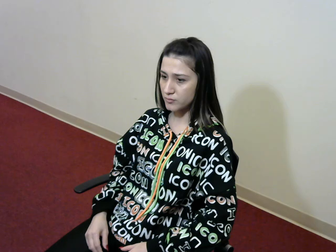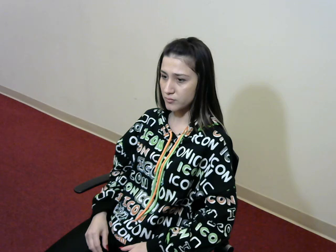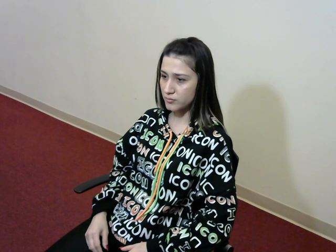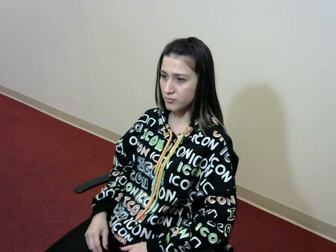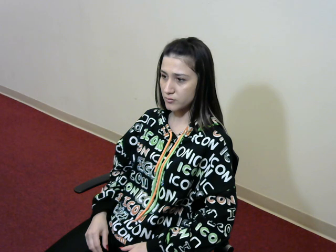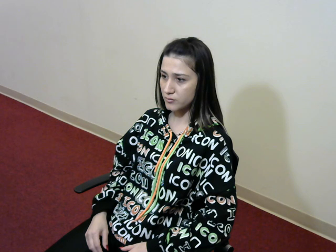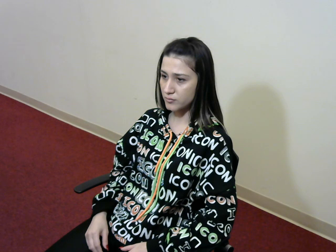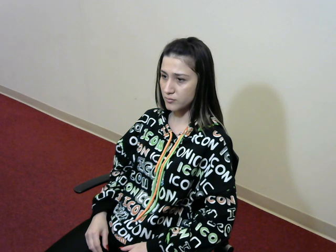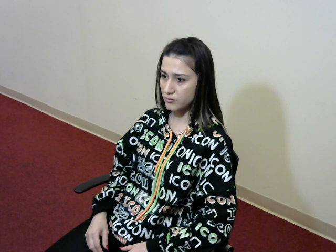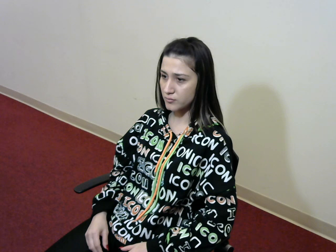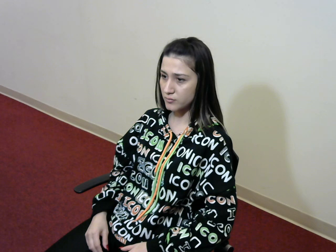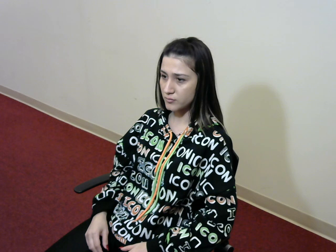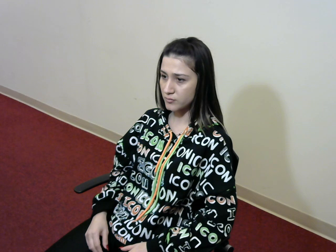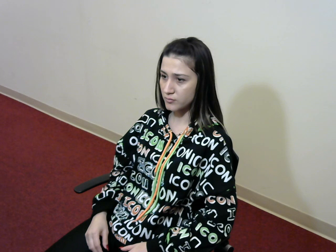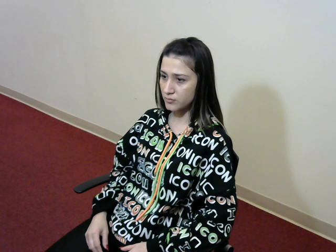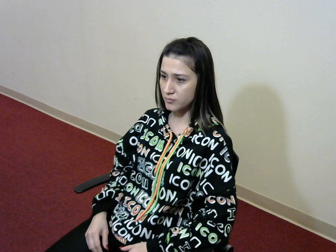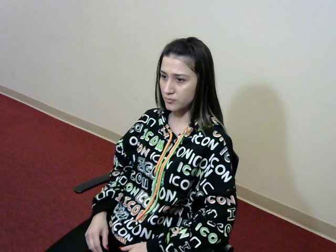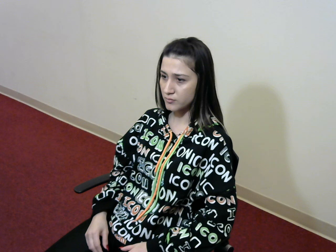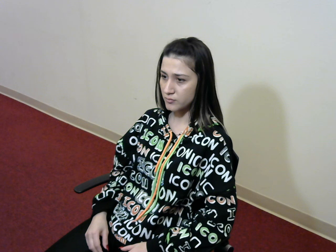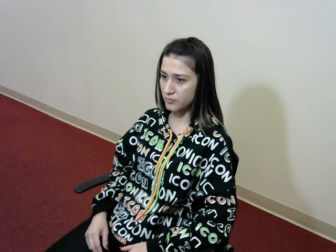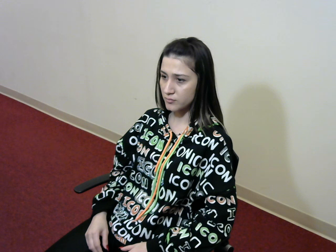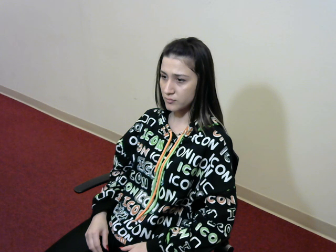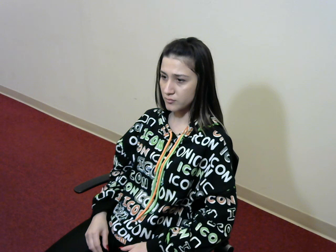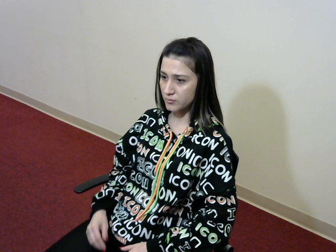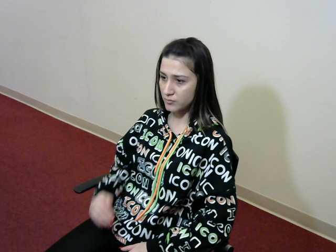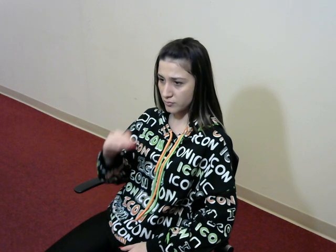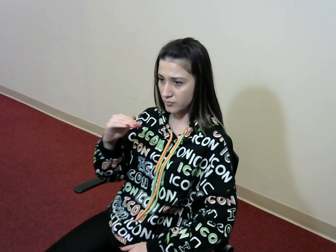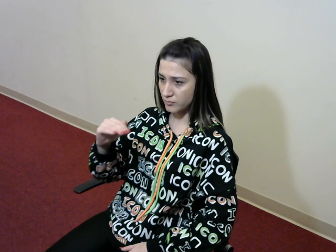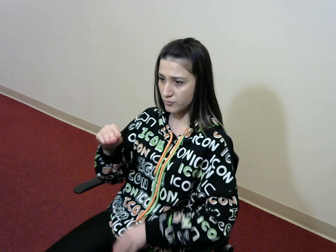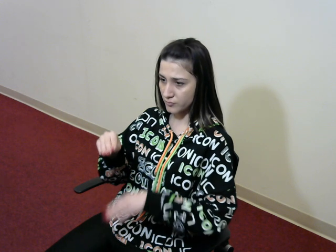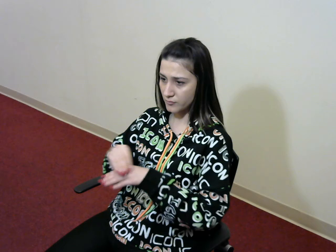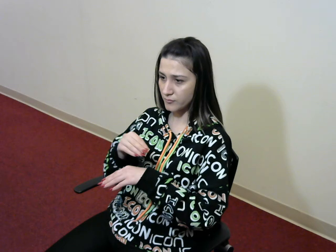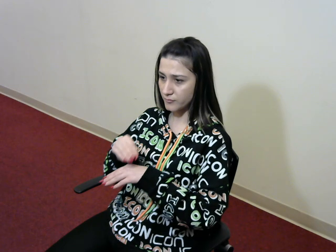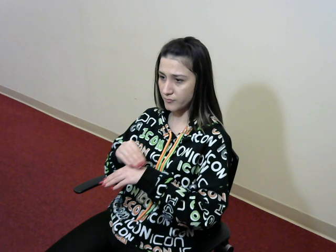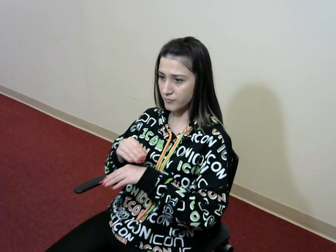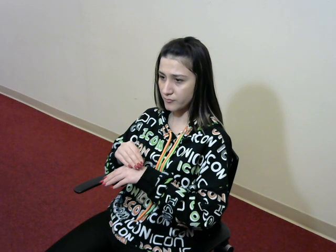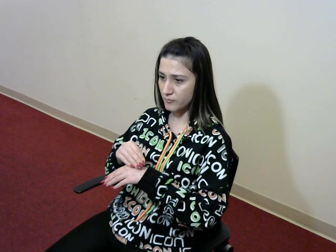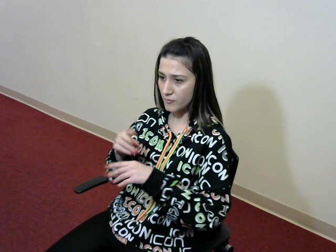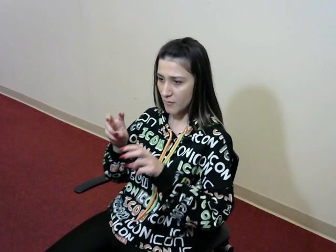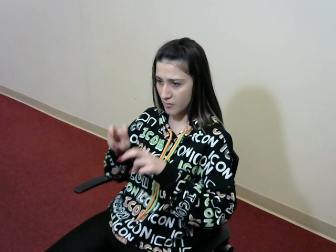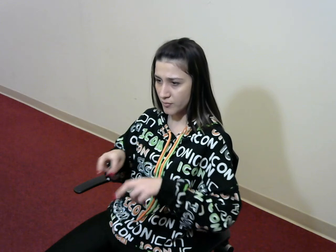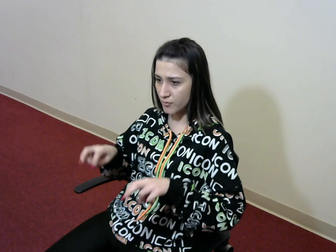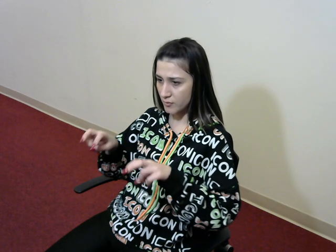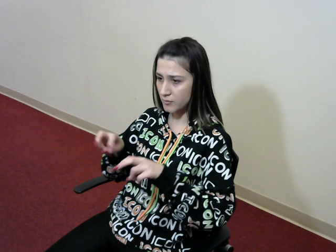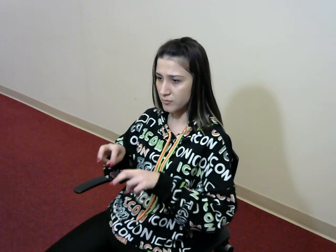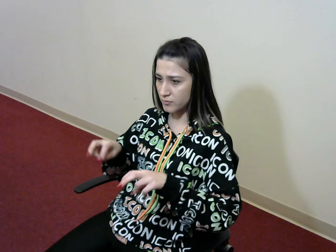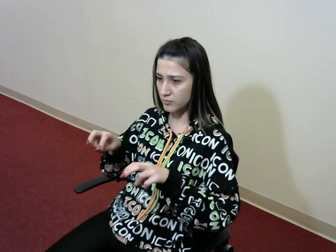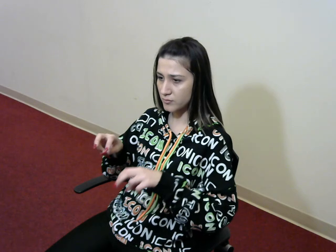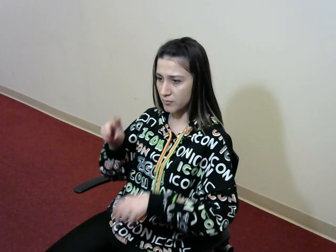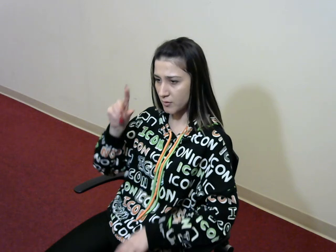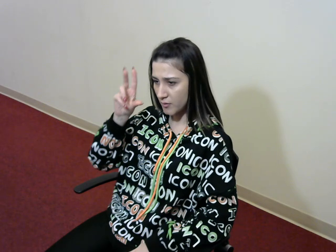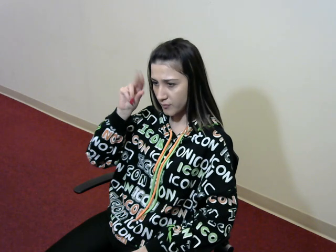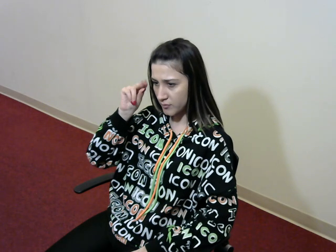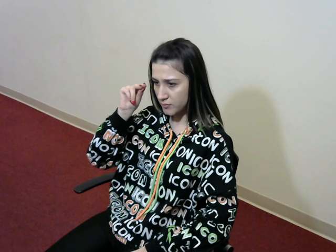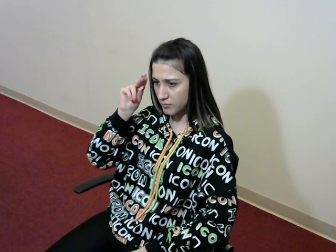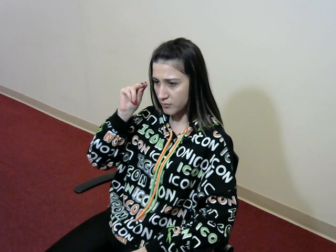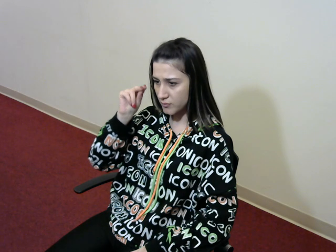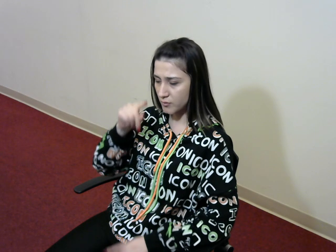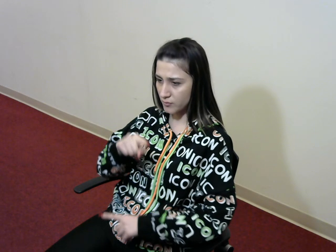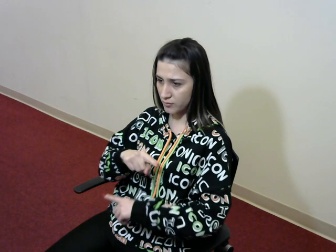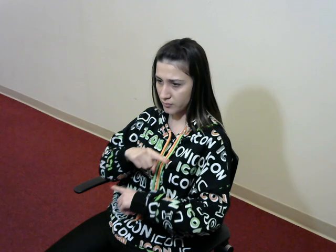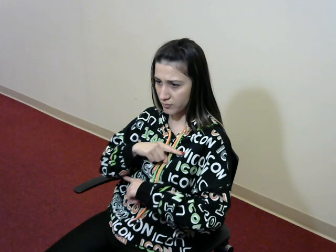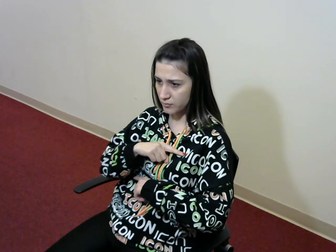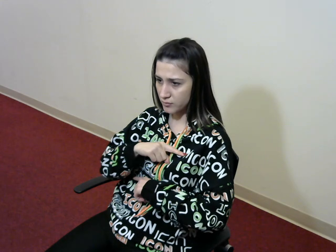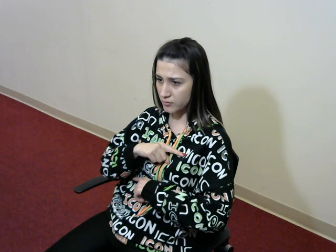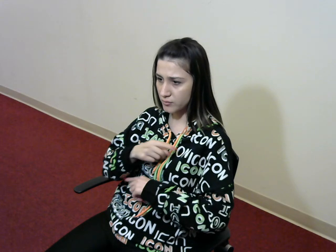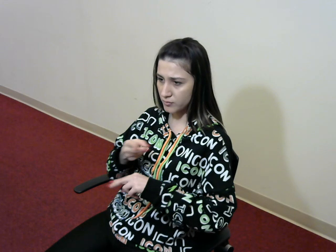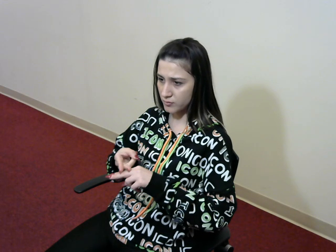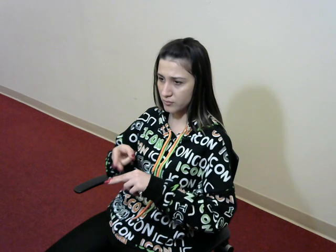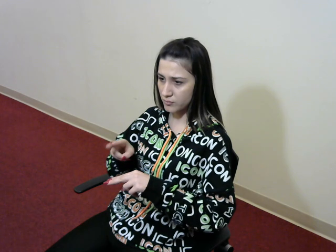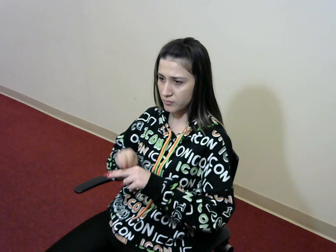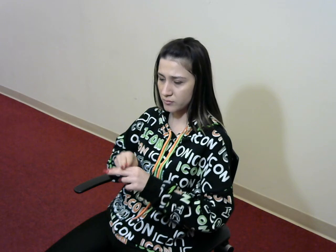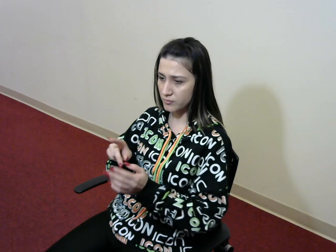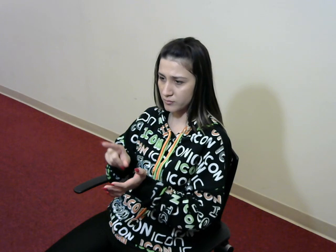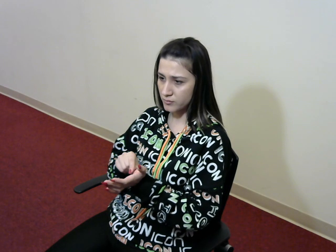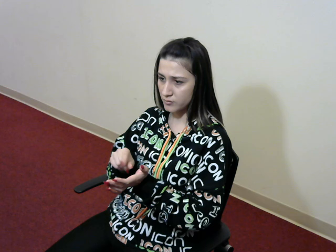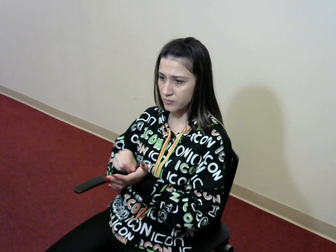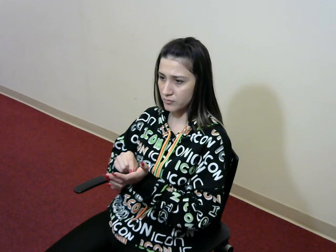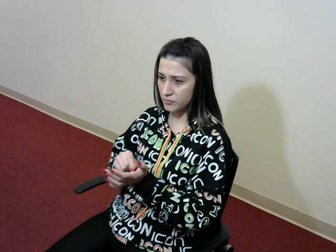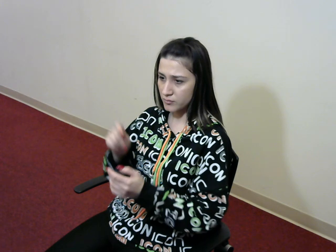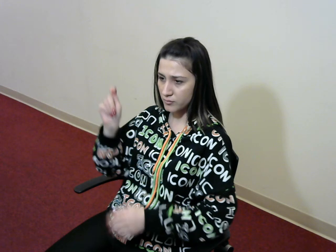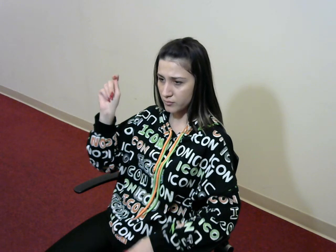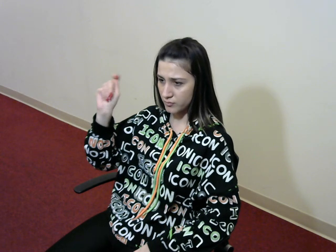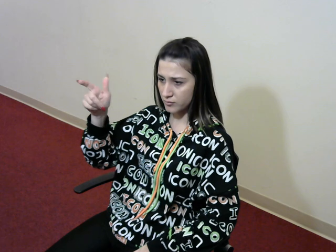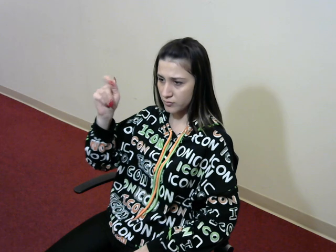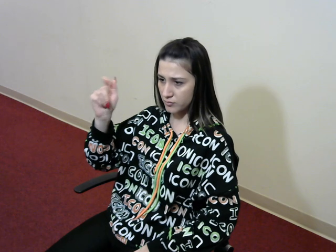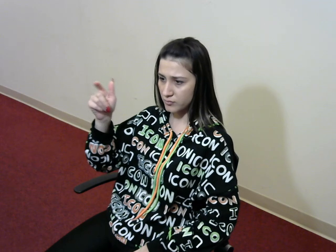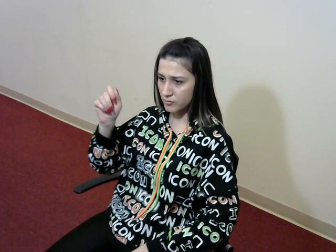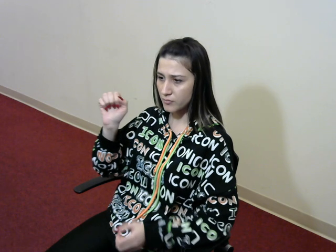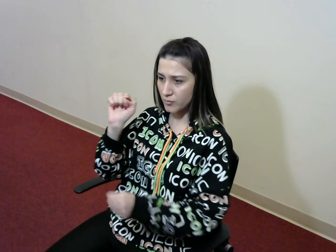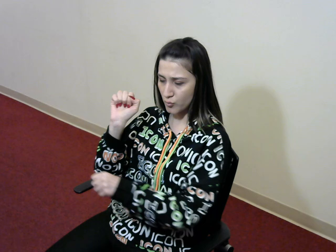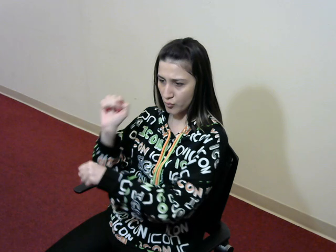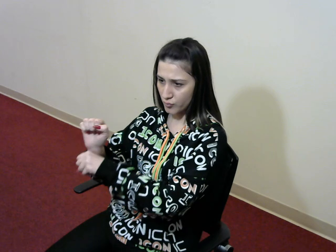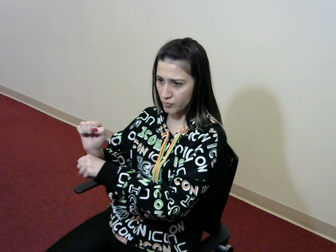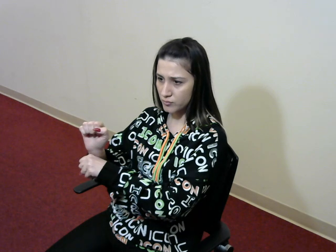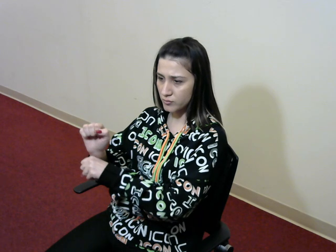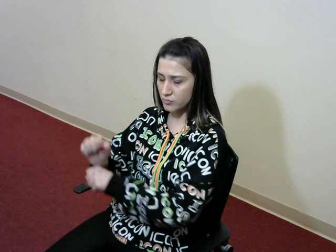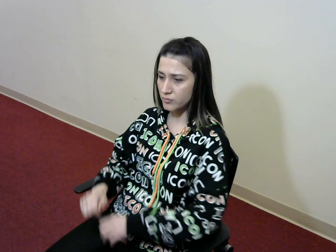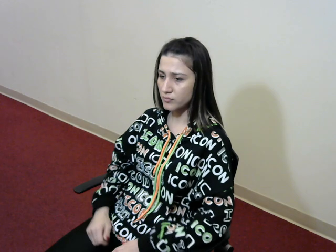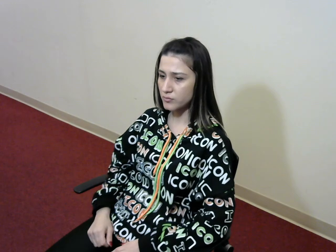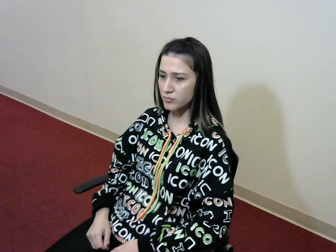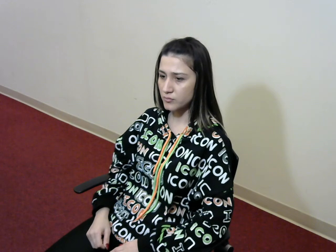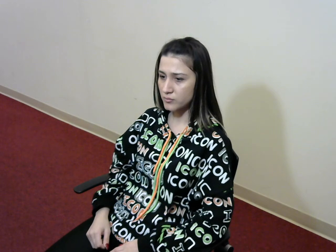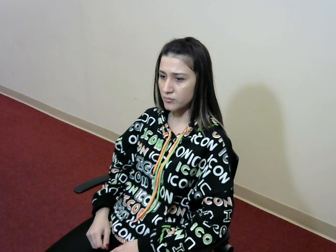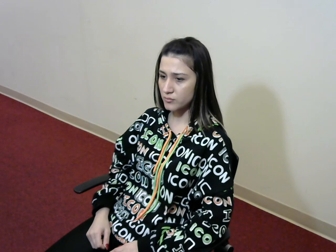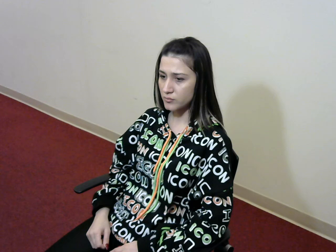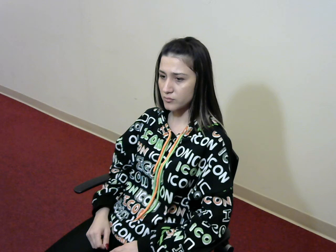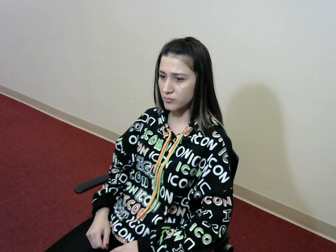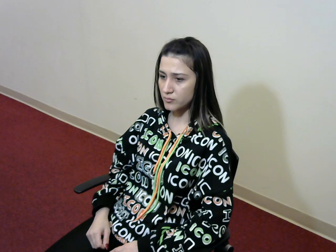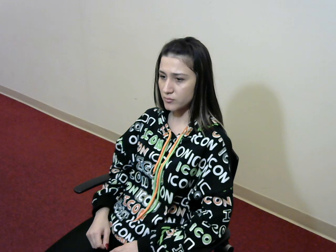Sizin həyat yoldaşınızın müayinə tarixi çatdığı üçün pensiya ödənişi dayanıb